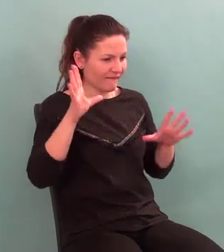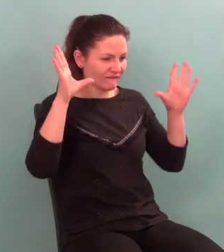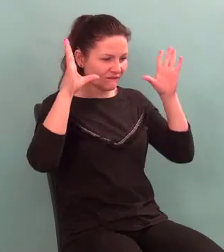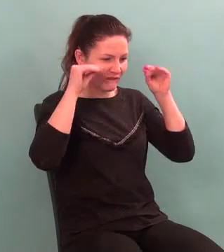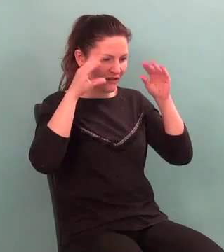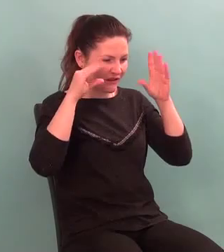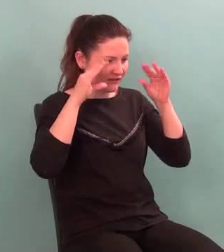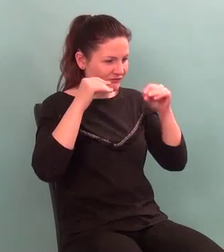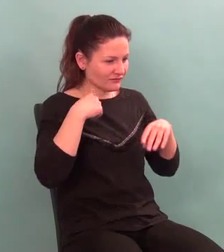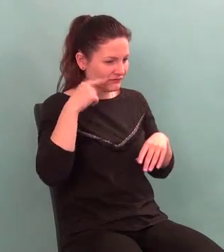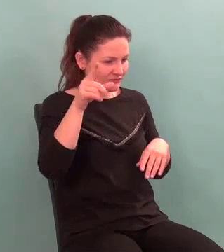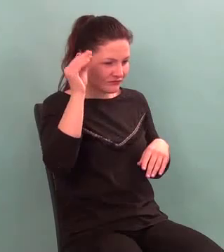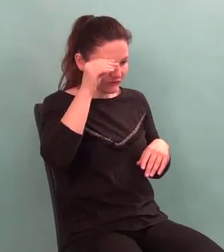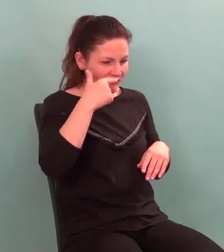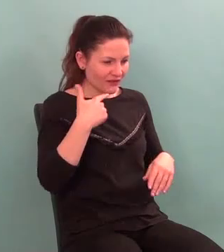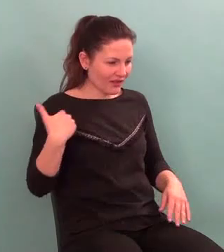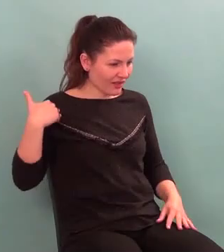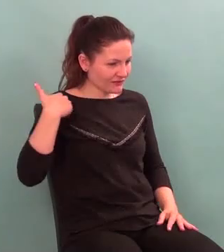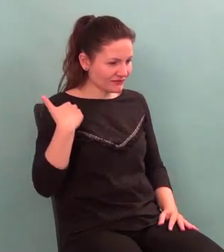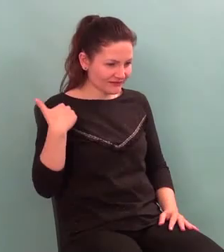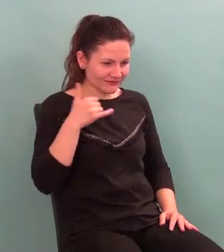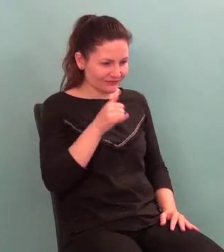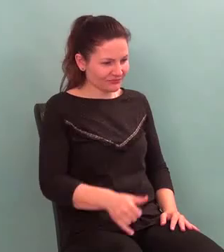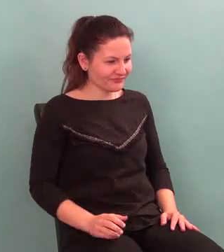Potem wieczorem idę na naukę języka angielskiego.